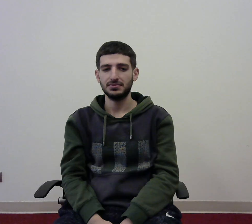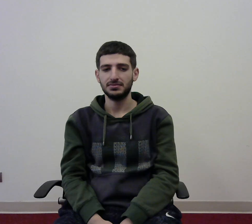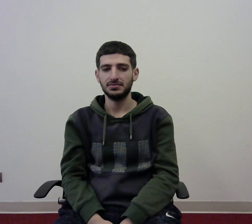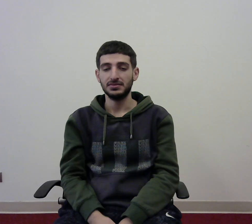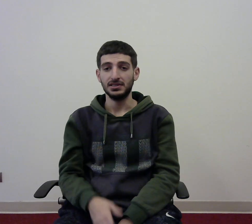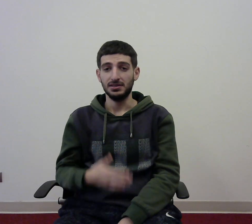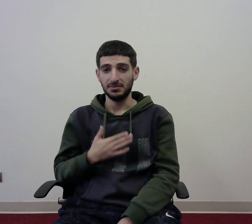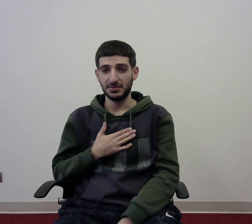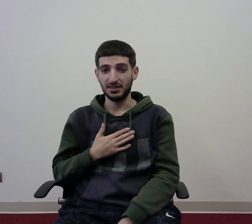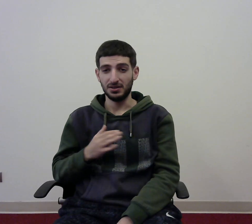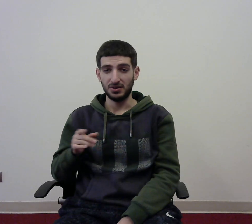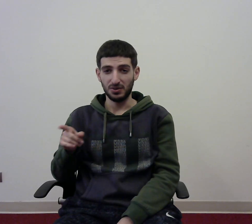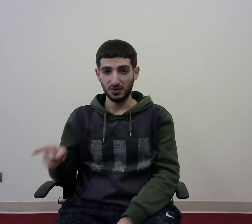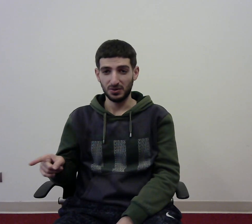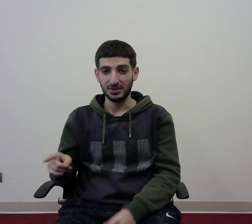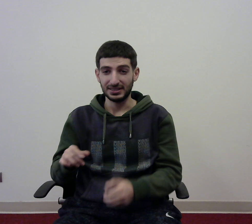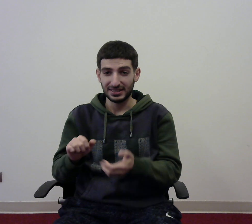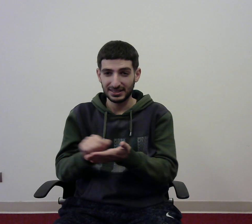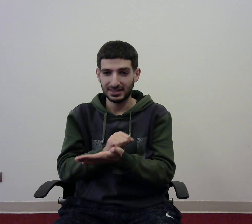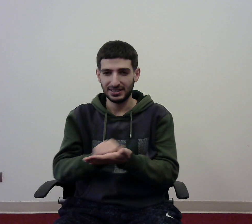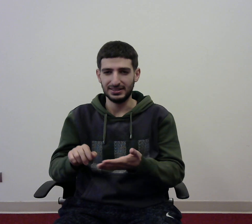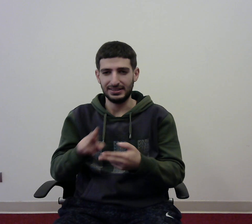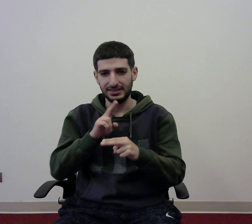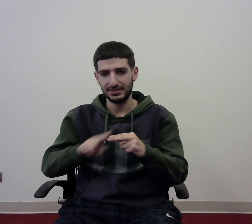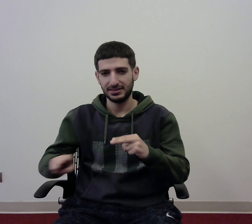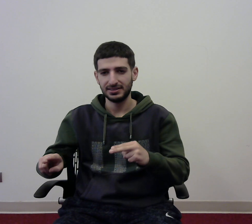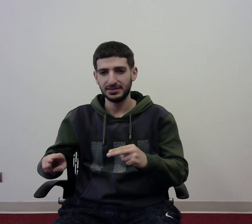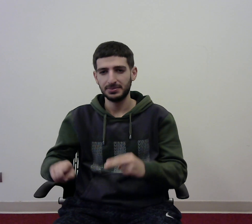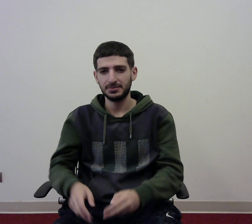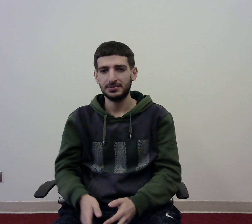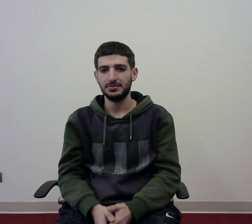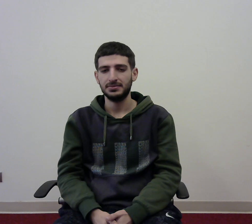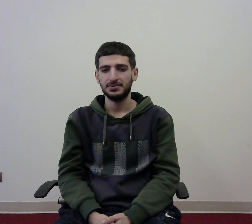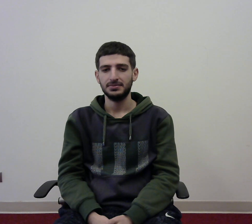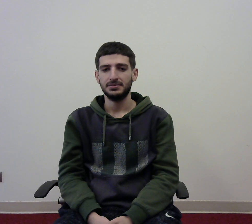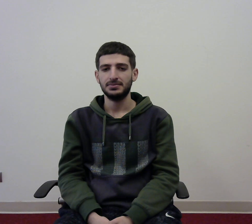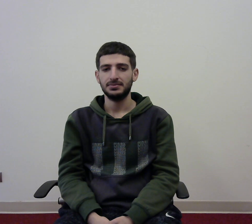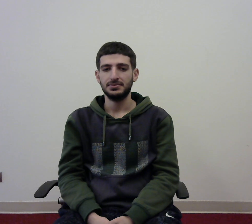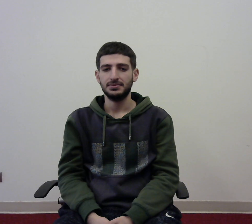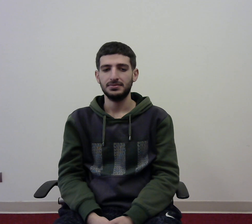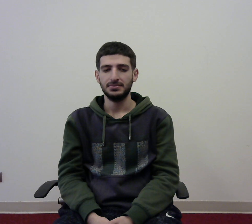Mən o sənədi itirmişdim